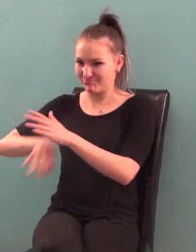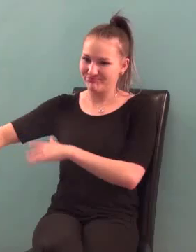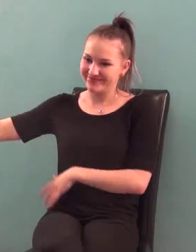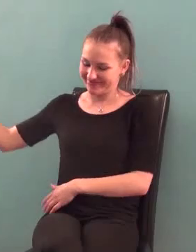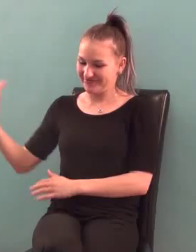Koniec.